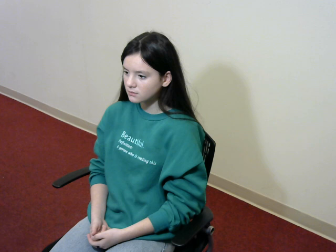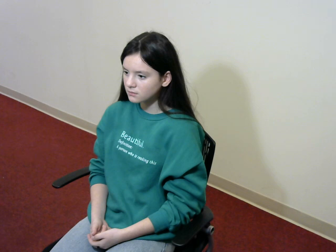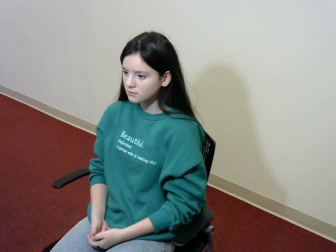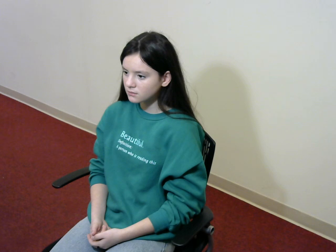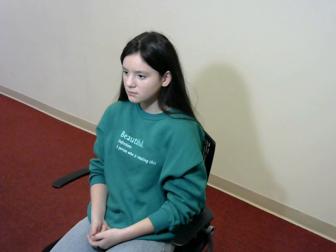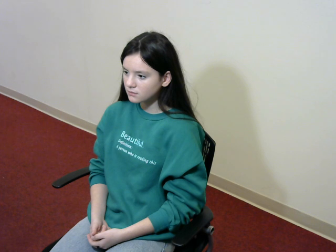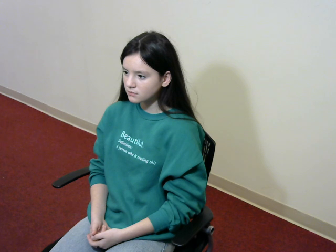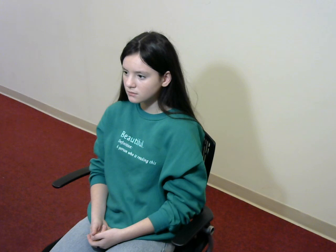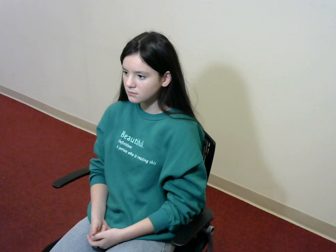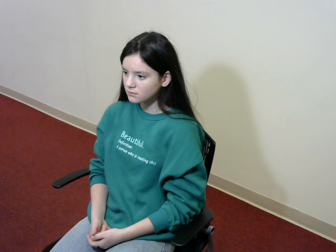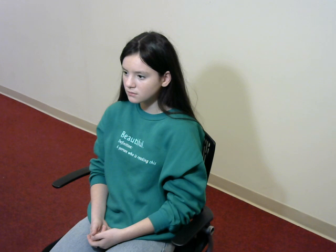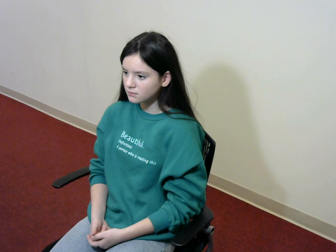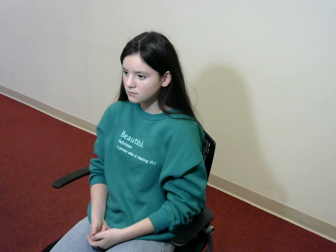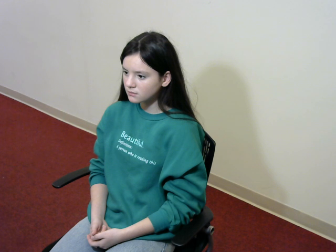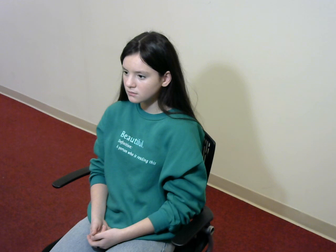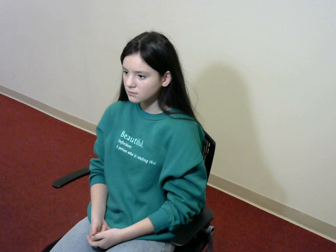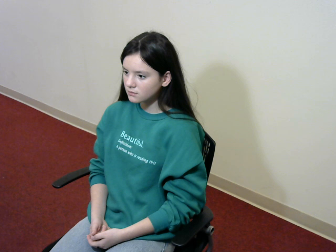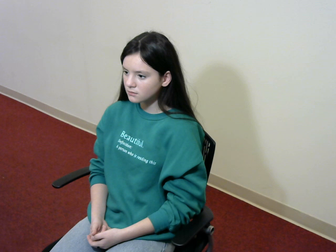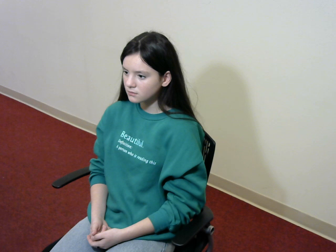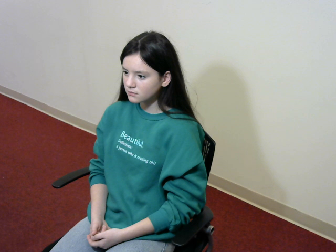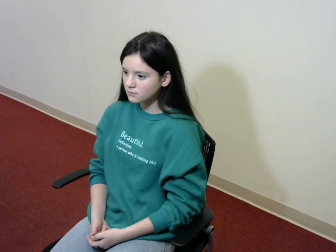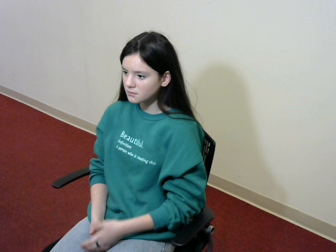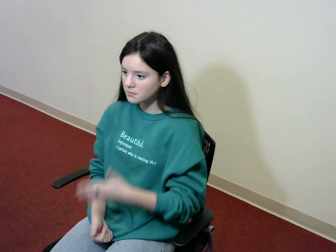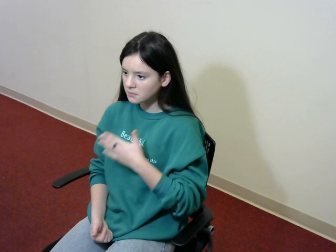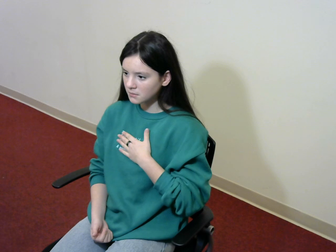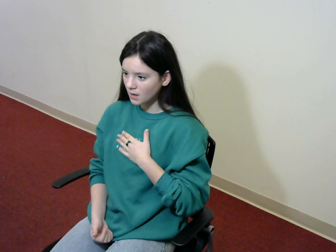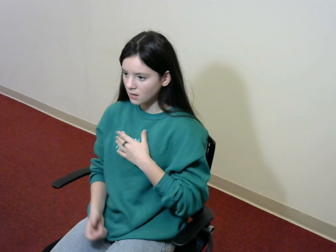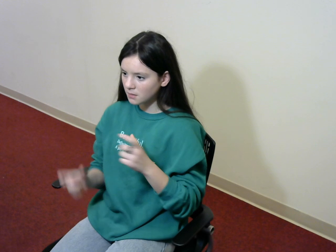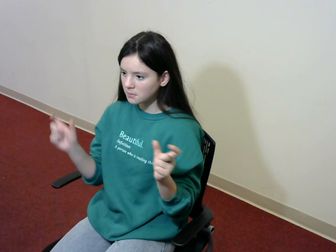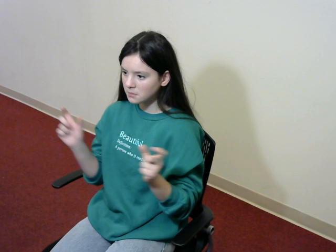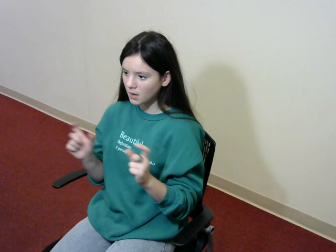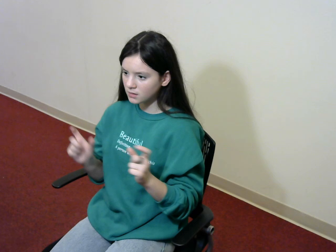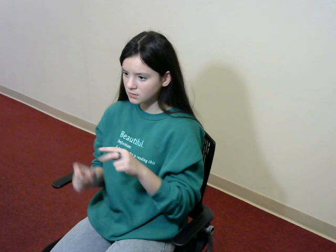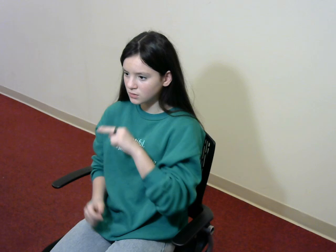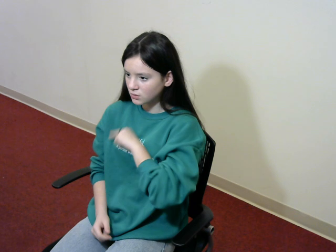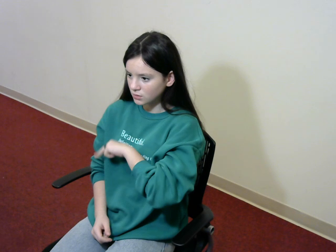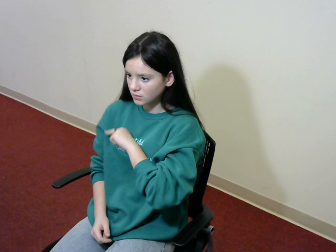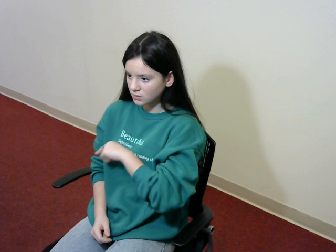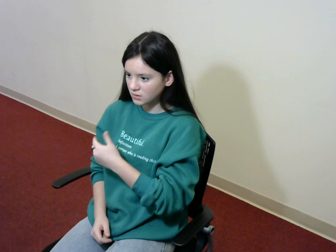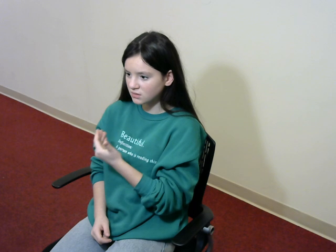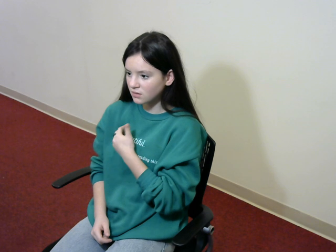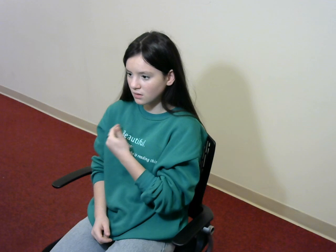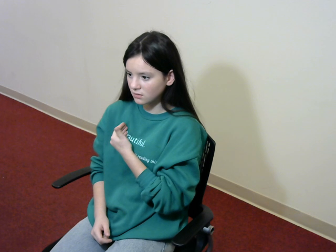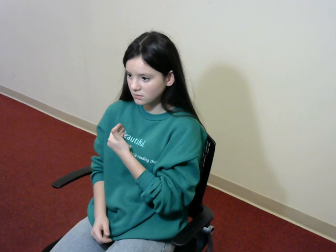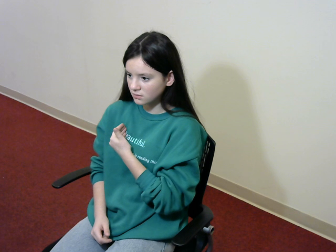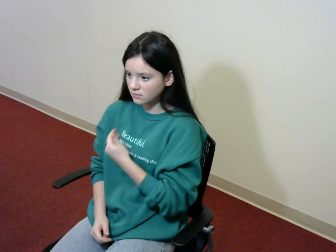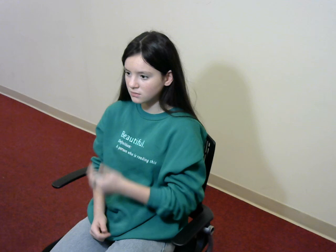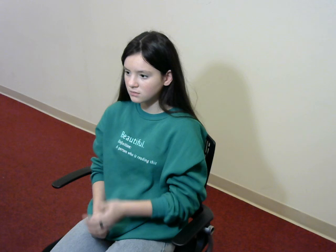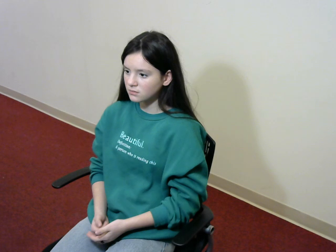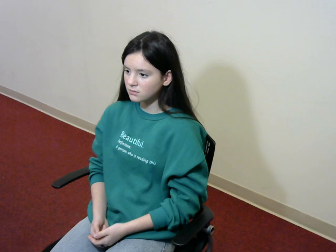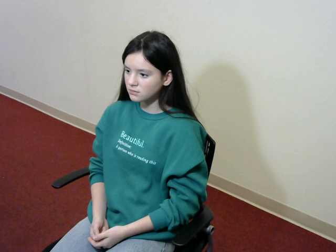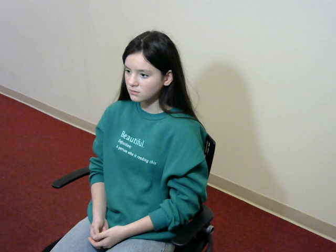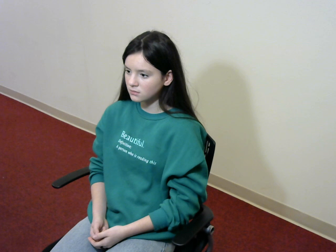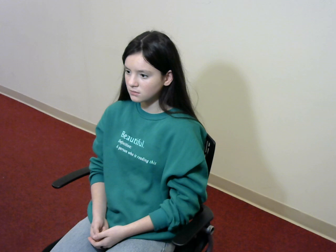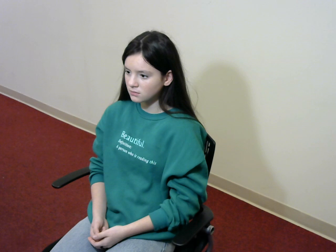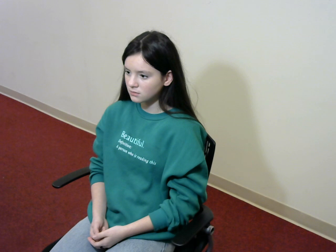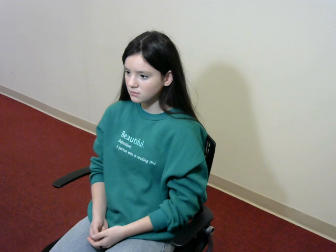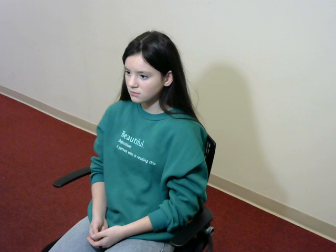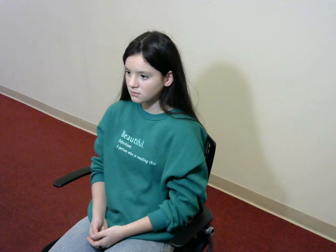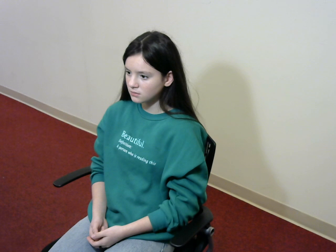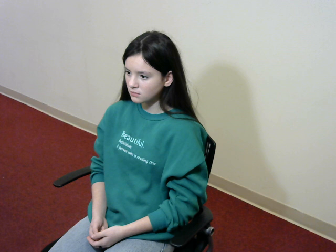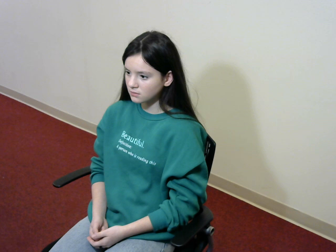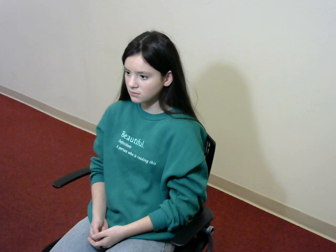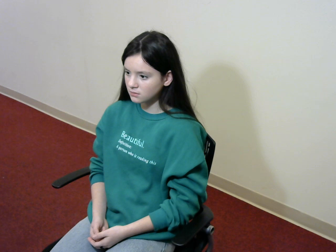Mən marketdə işləmək istəyirəm